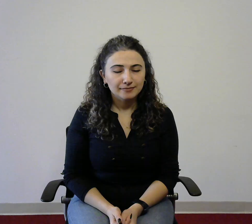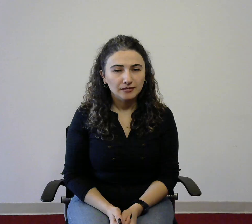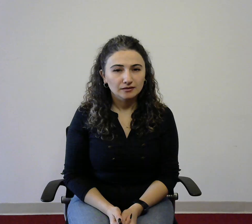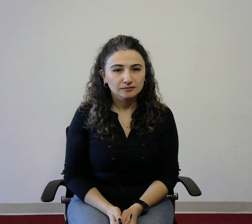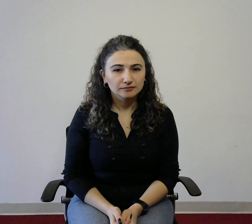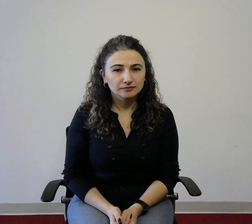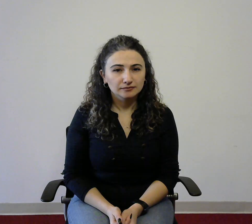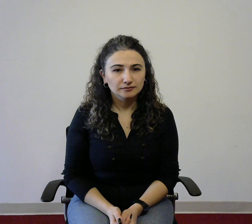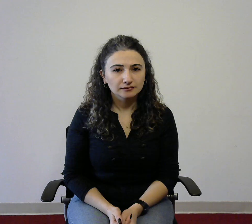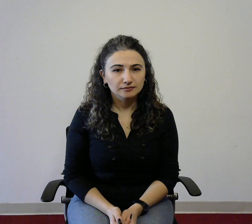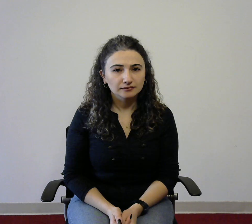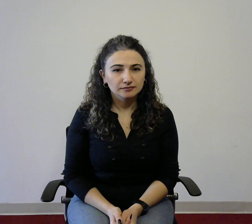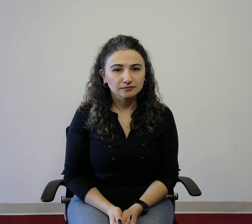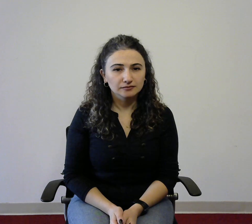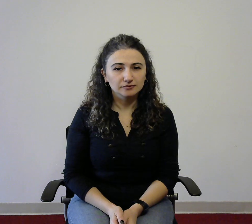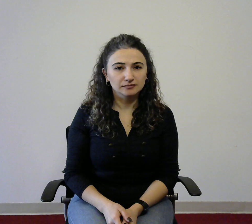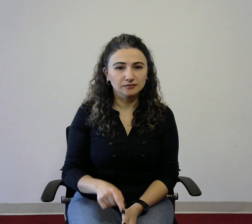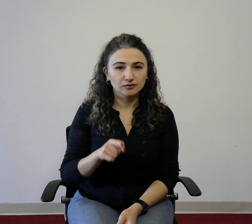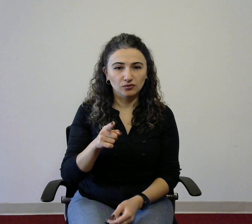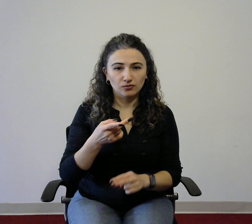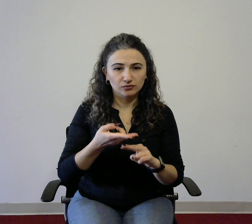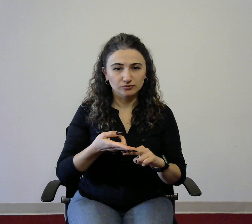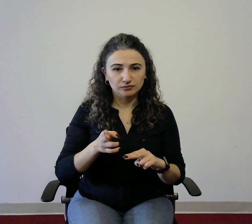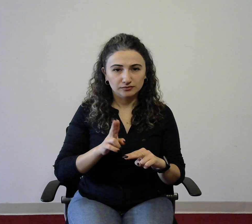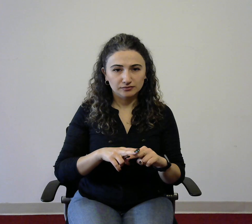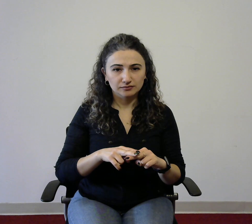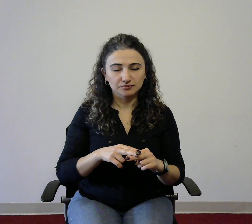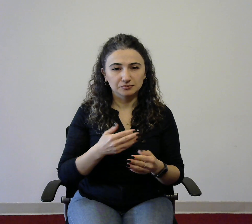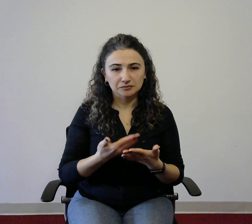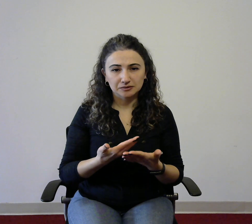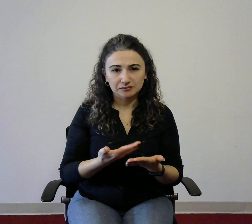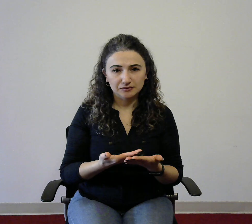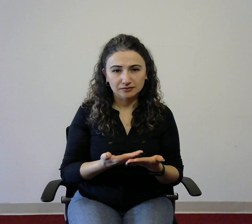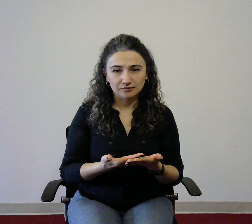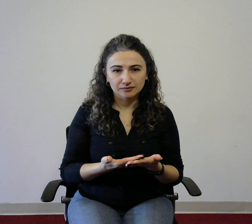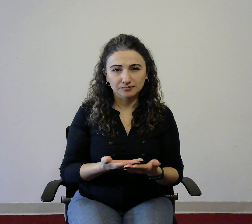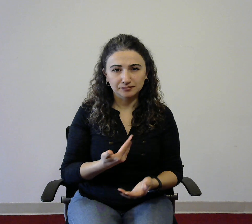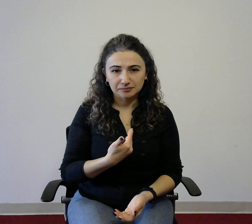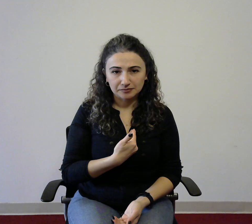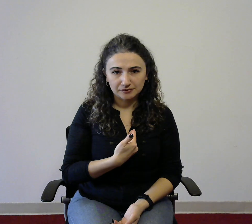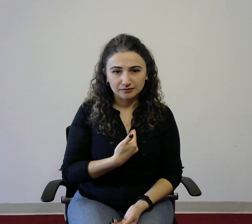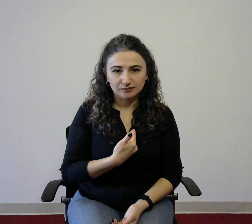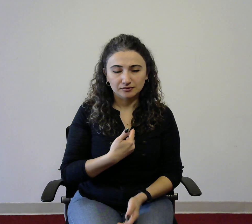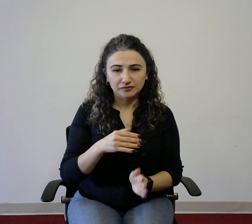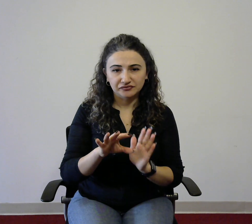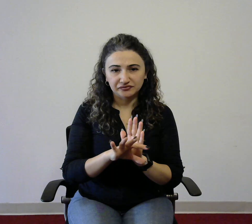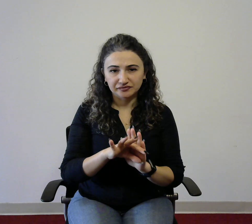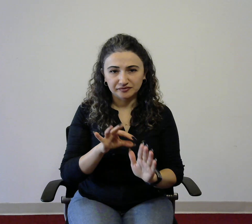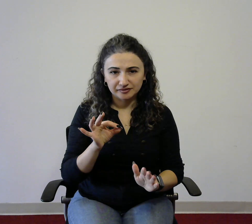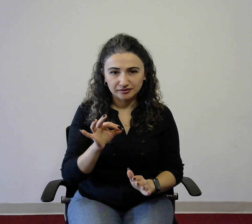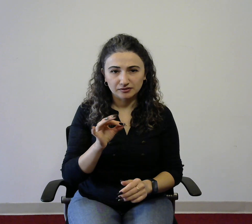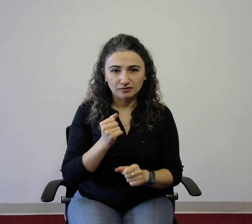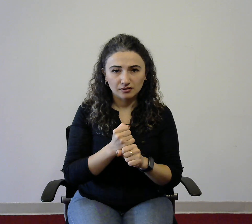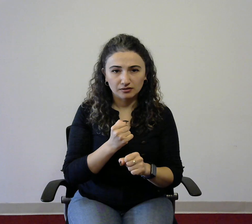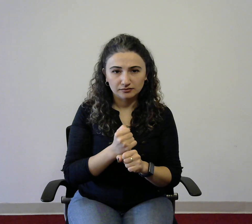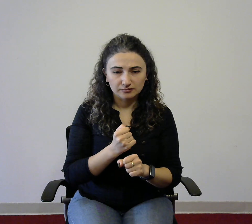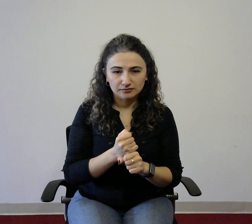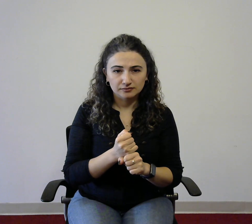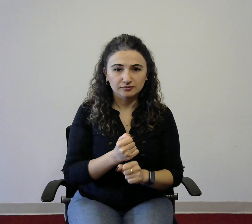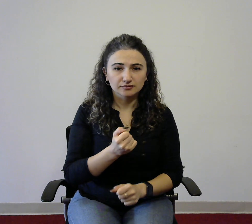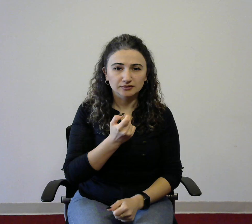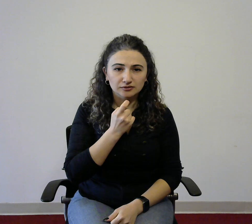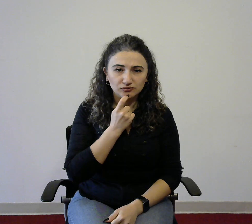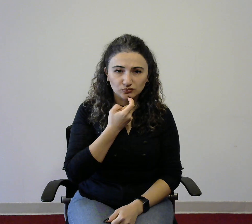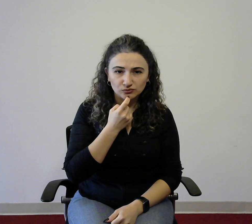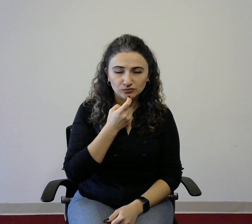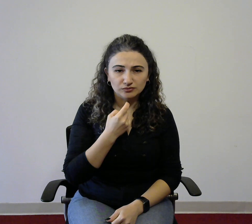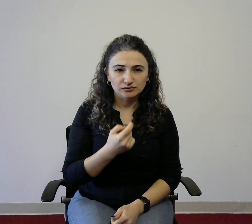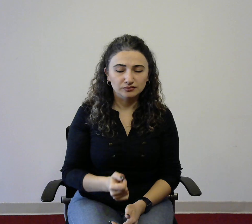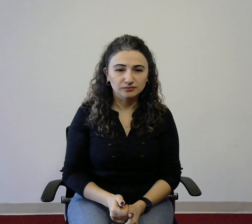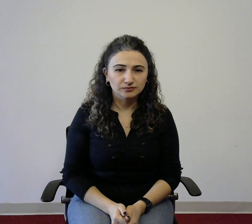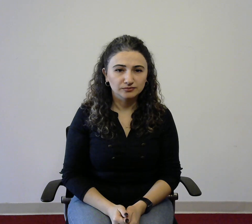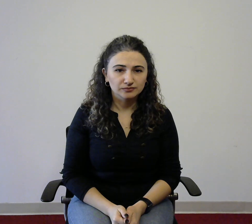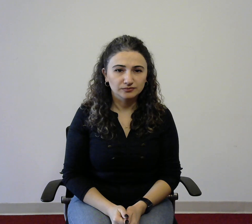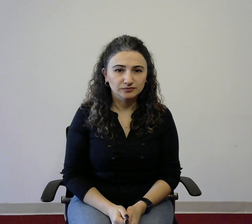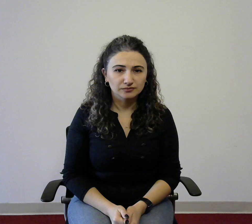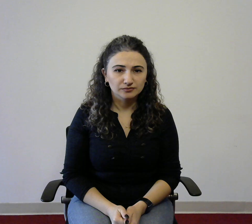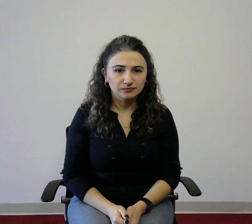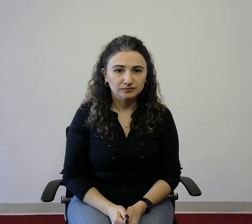Bu məsələdə mənə seçim etmək çətindir